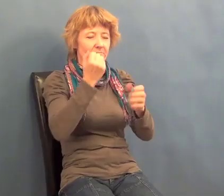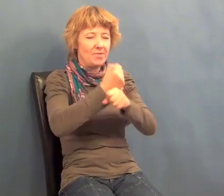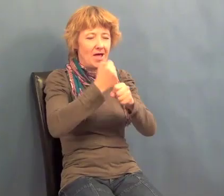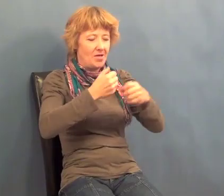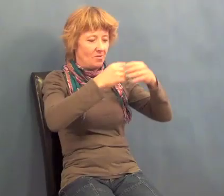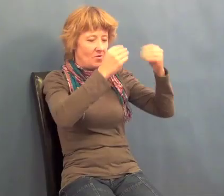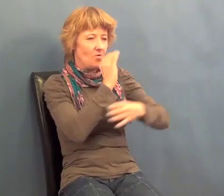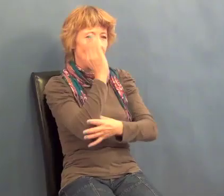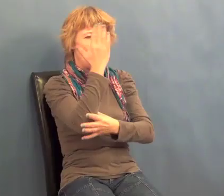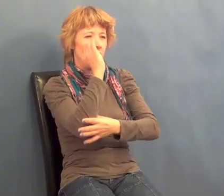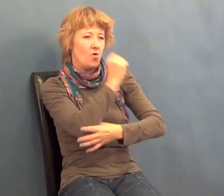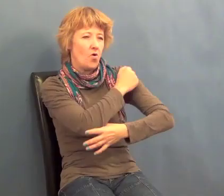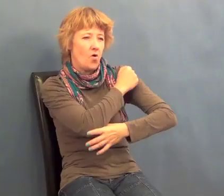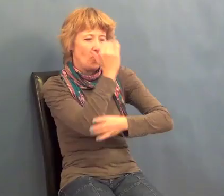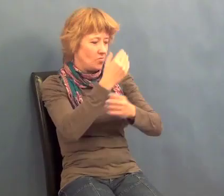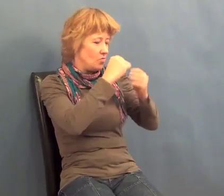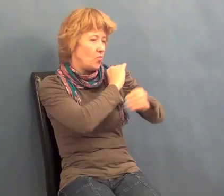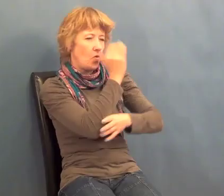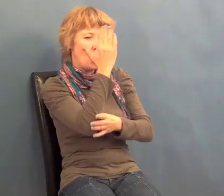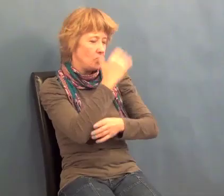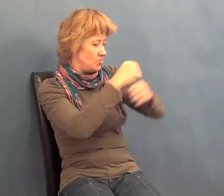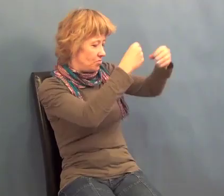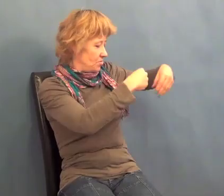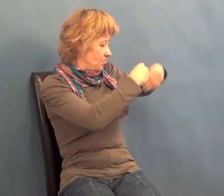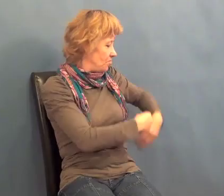Układa szyby okienne.